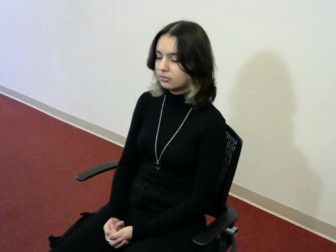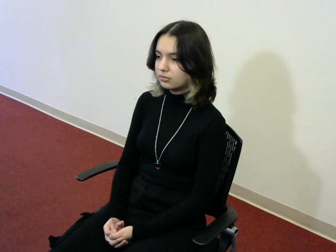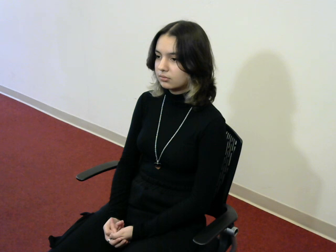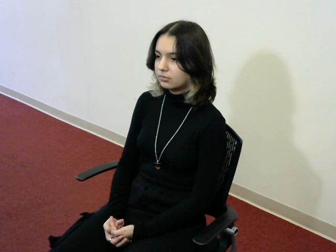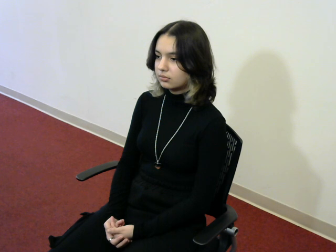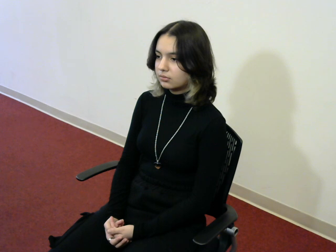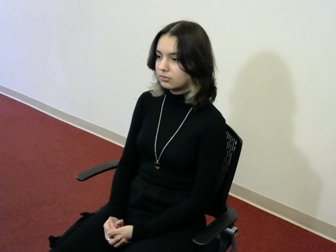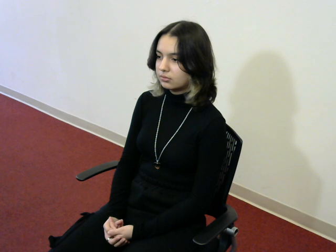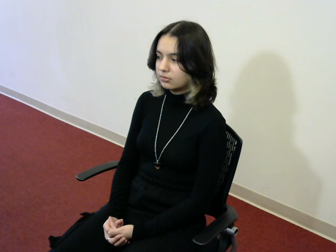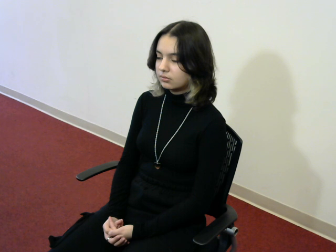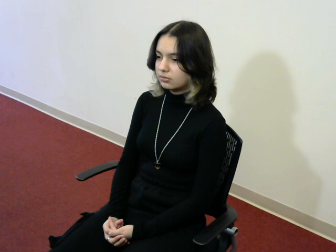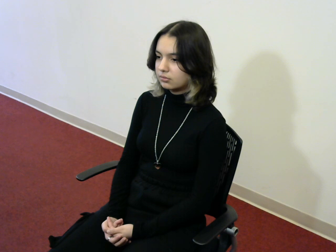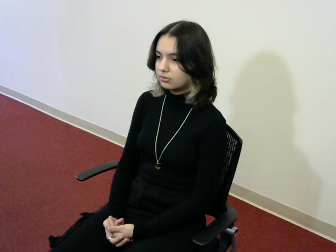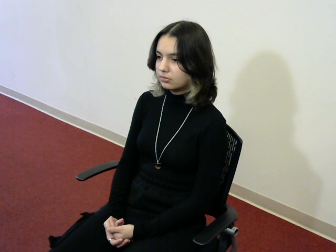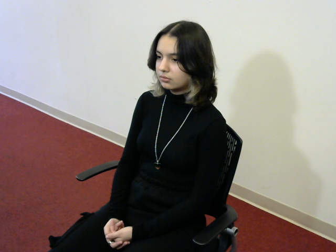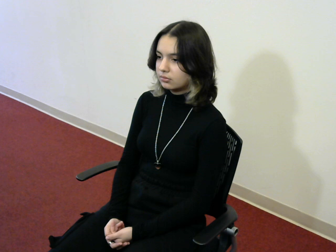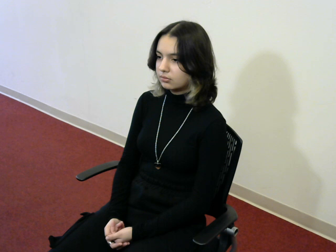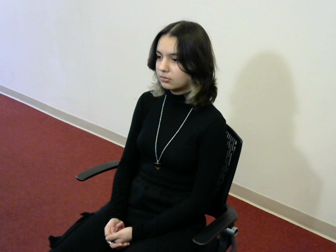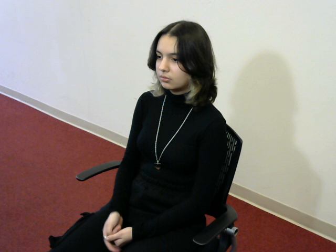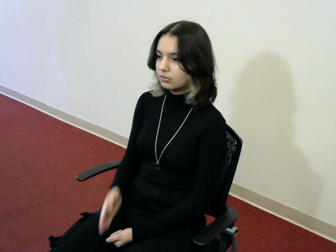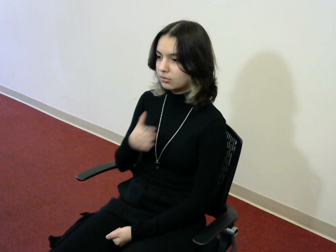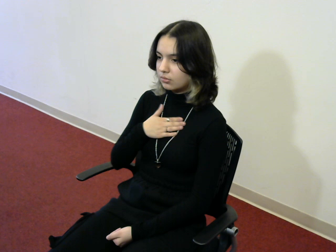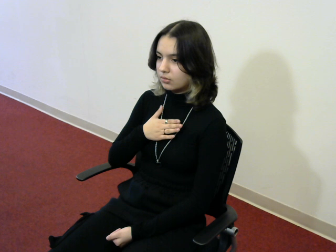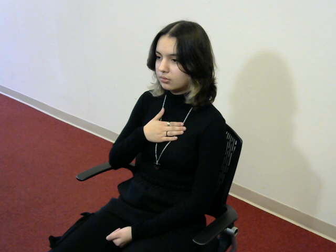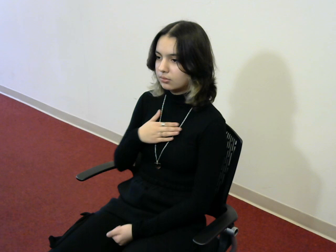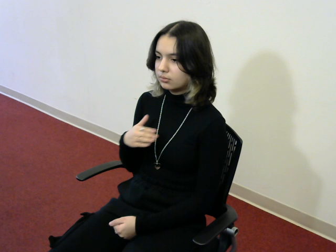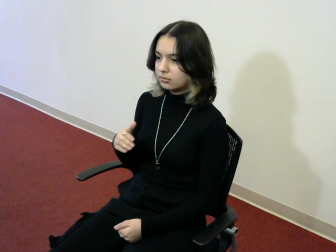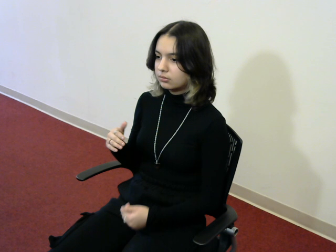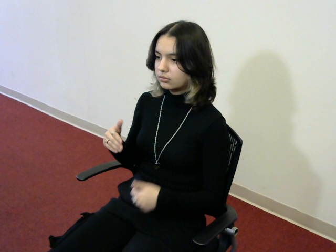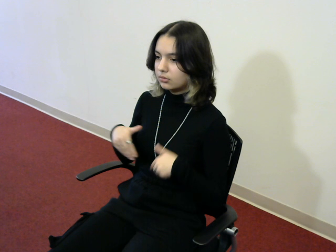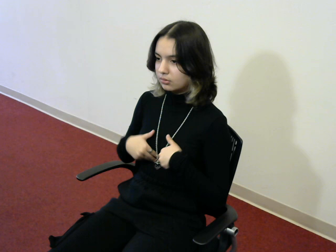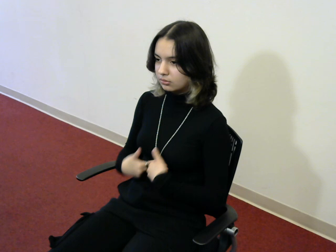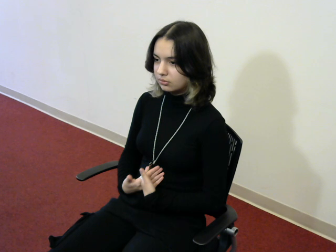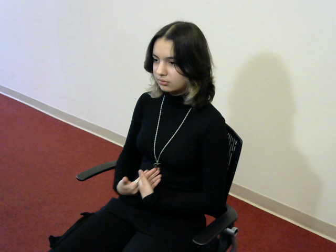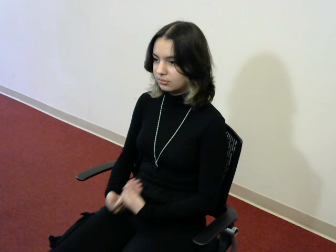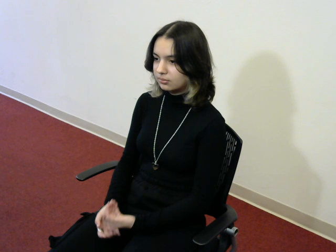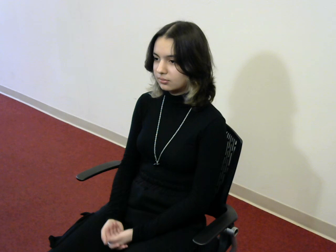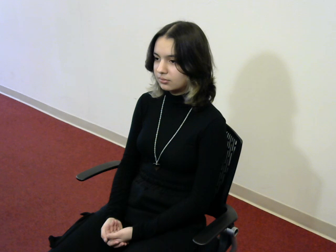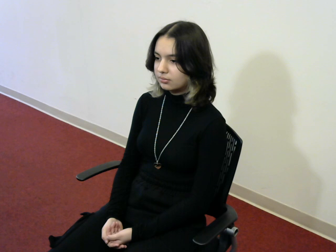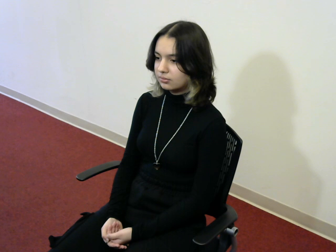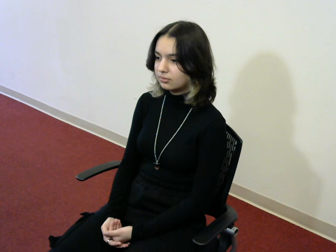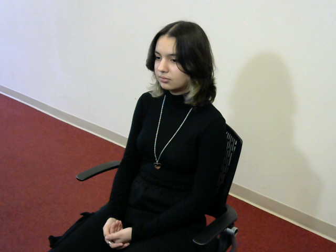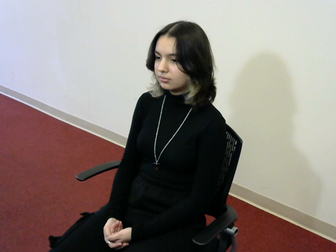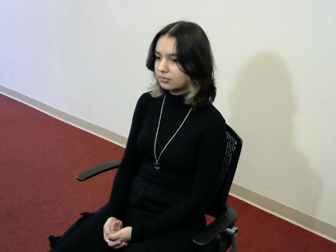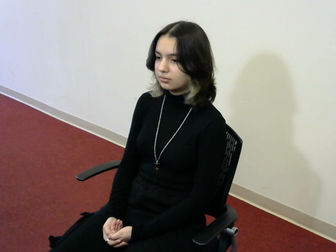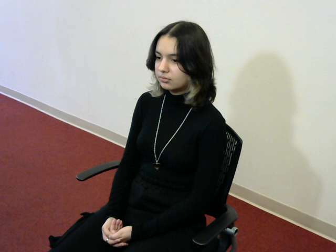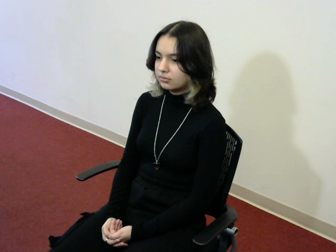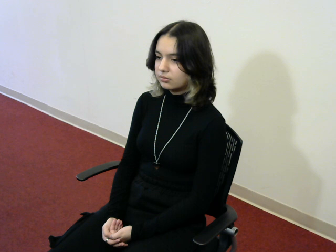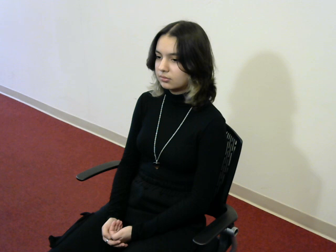Mən acmışam